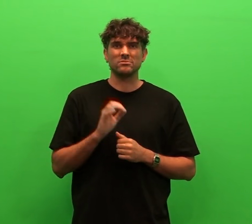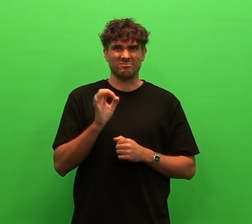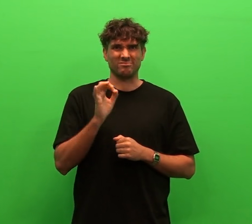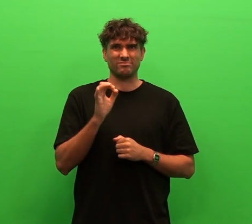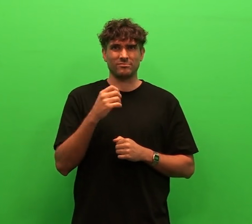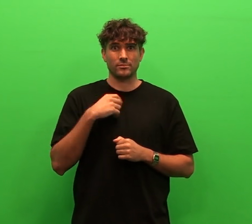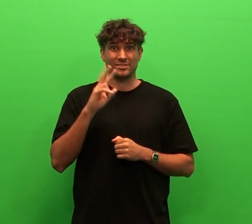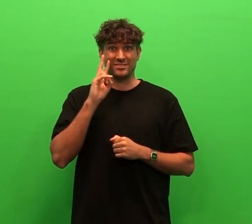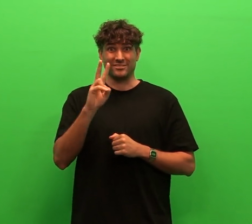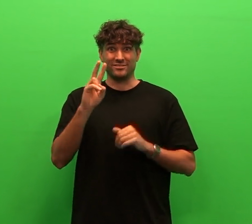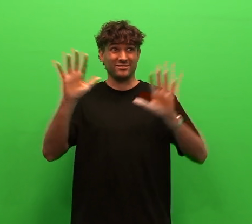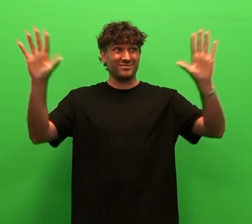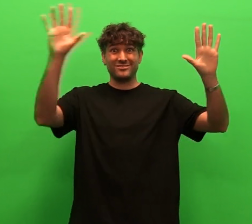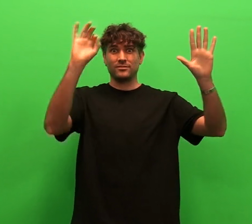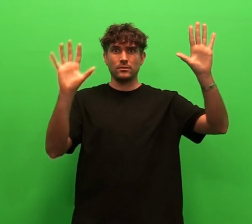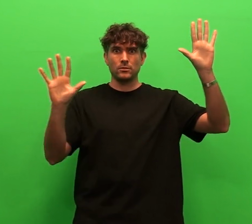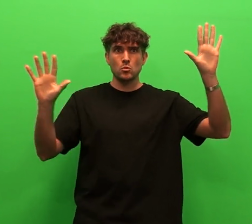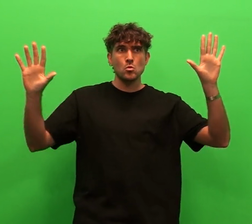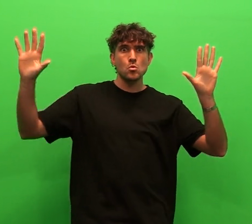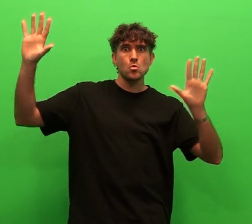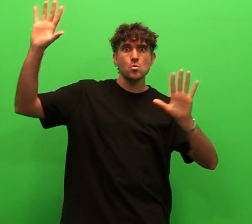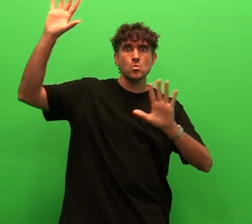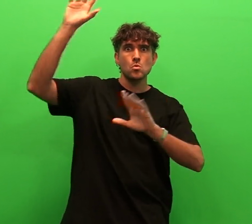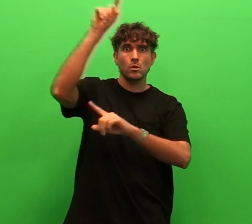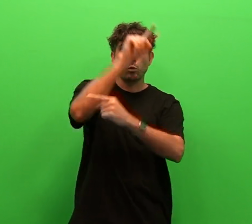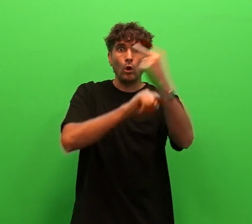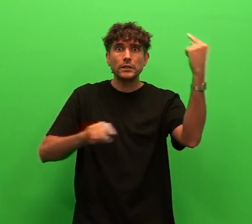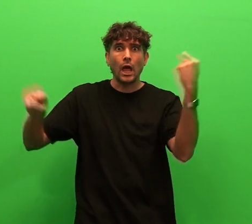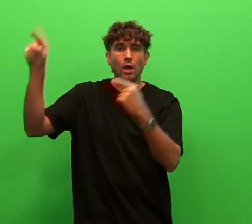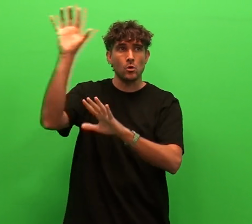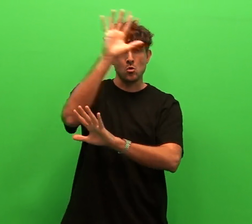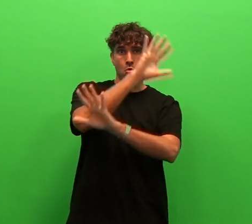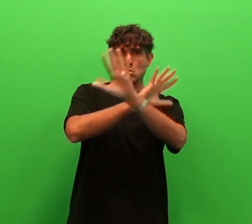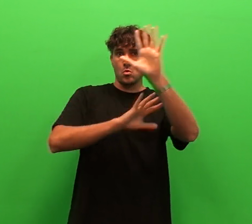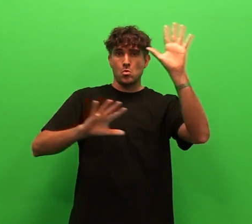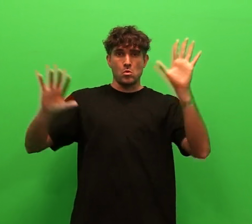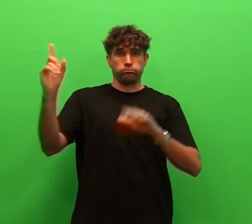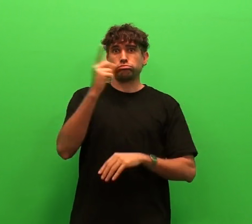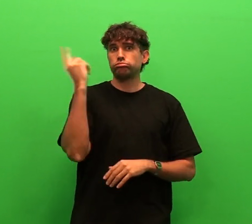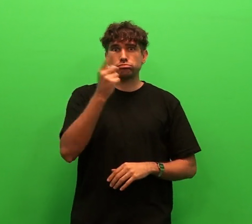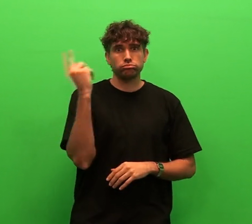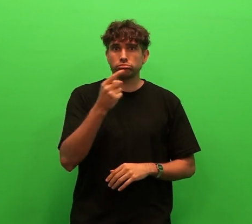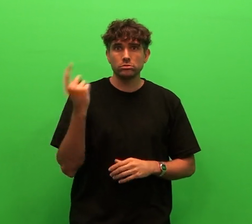Sí, veig que al meu entorn tot es mou i dona voltes, estic marejat.